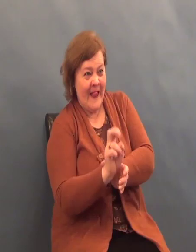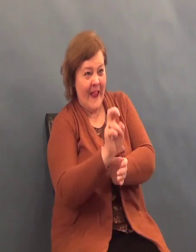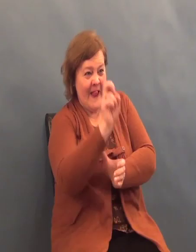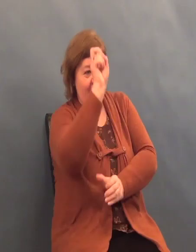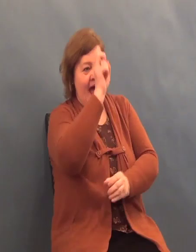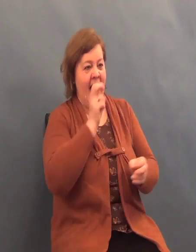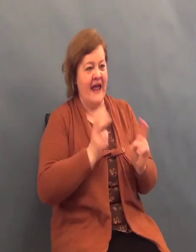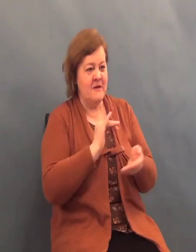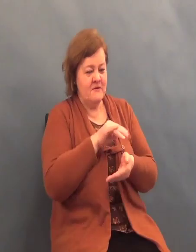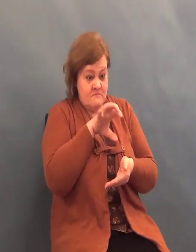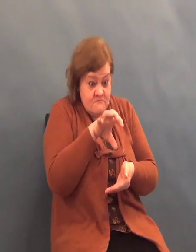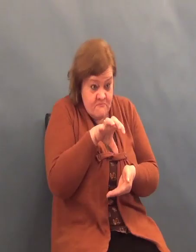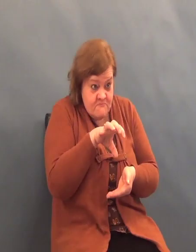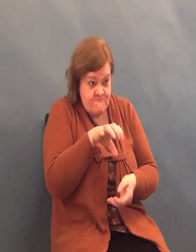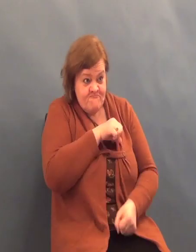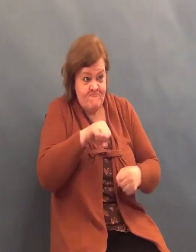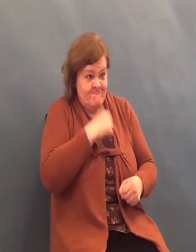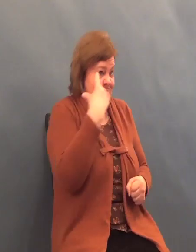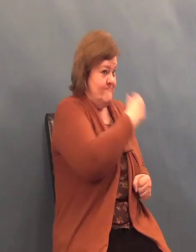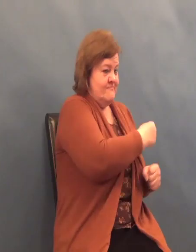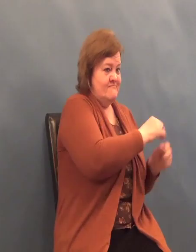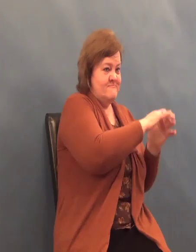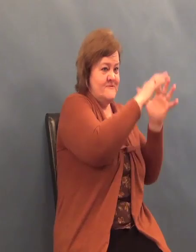Mała kaczka widzi go i szybko idzie po kulę bowlingową.